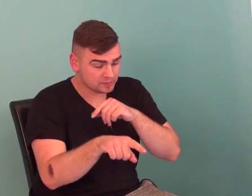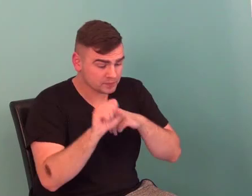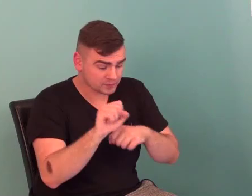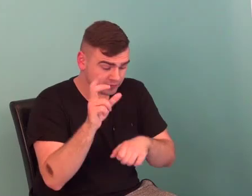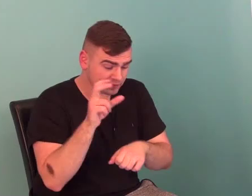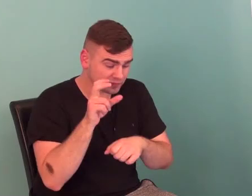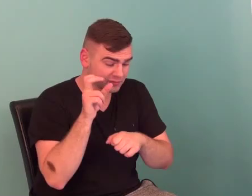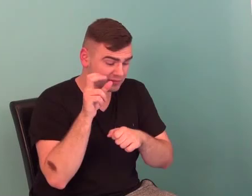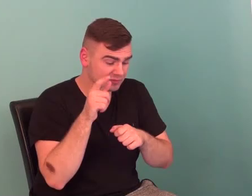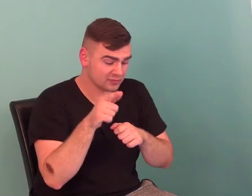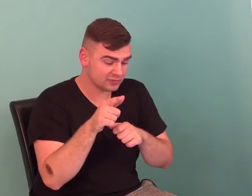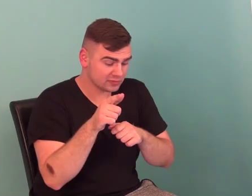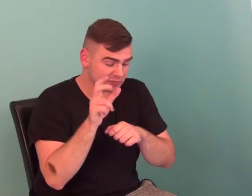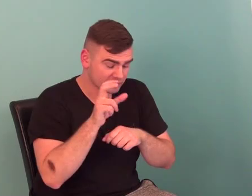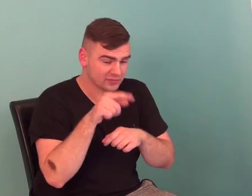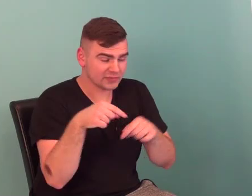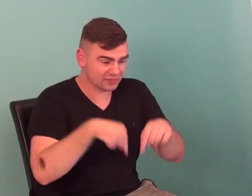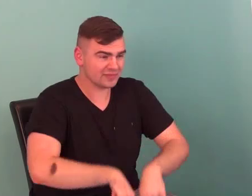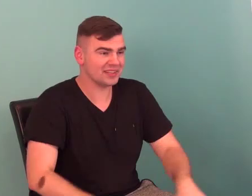A czwartek, czwartek to tutaj.